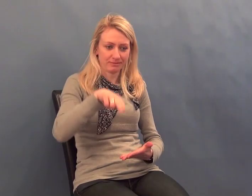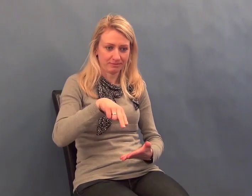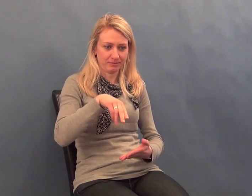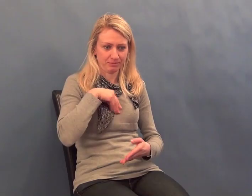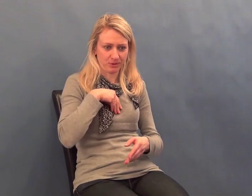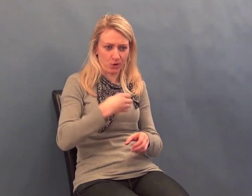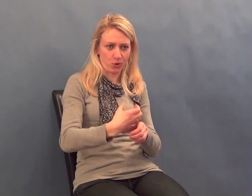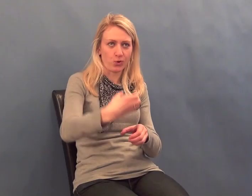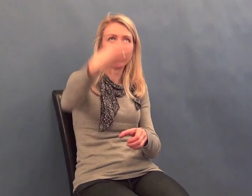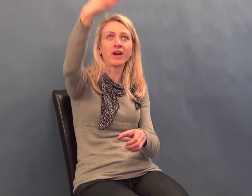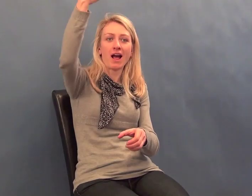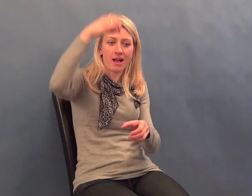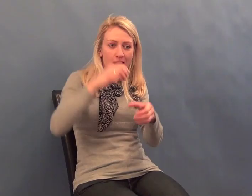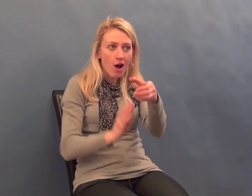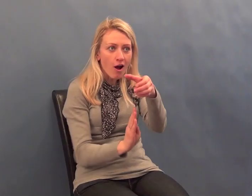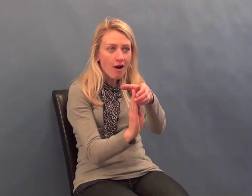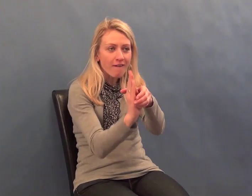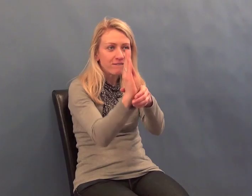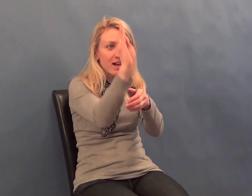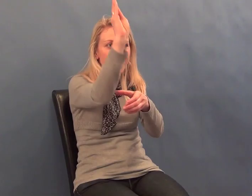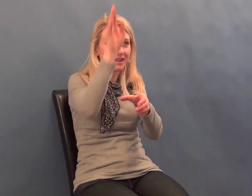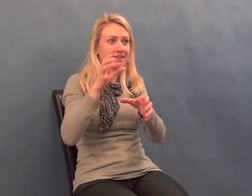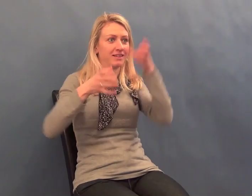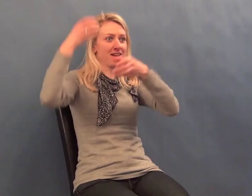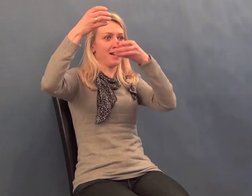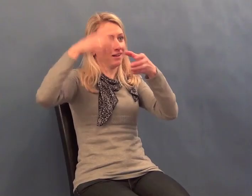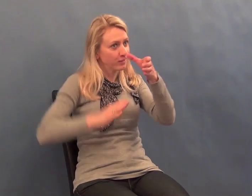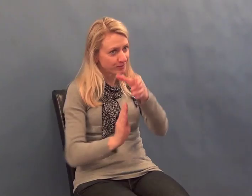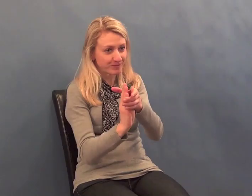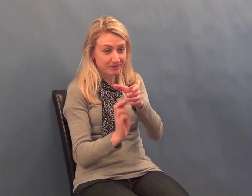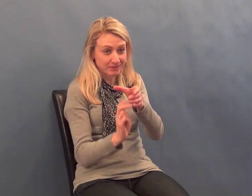"Może wspiąć się wewnątrz rynny, zamiast po niej?"